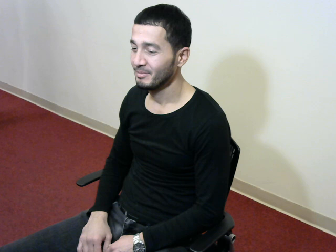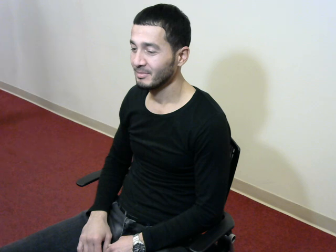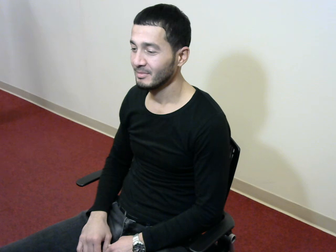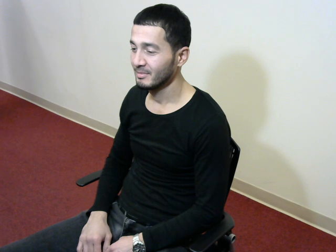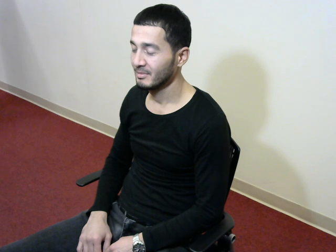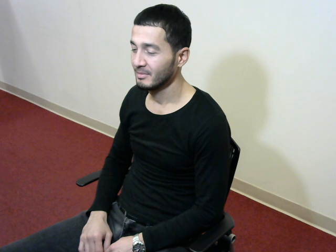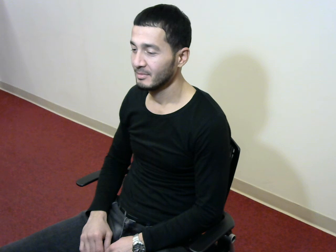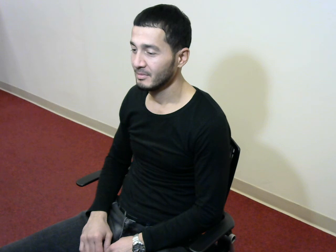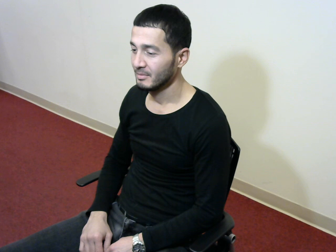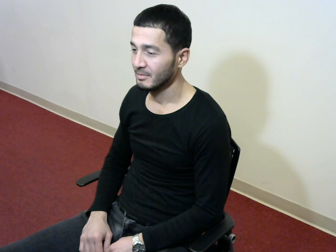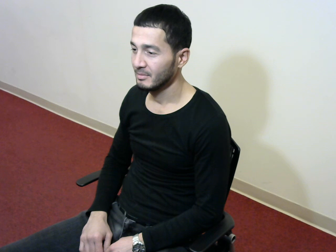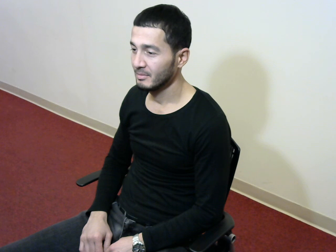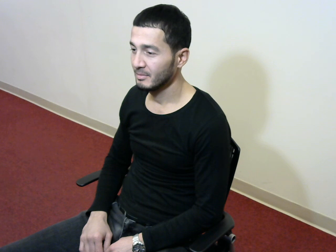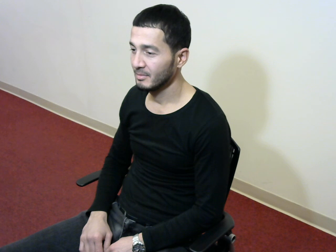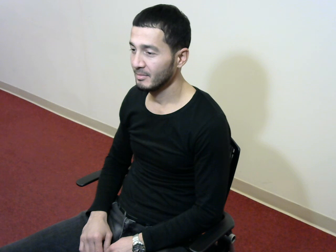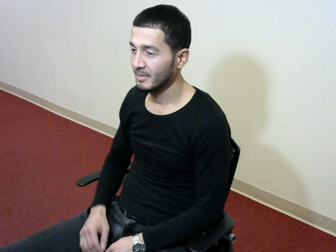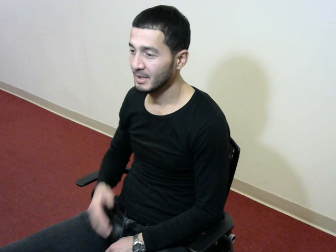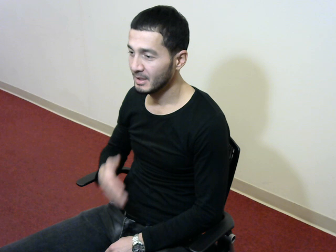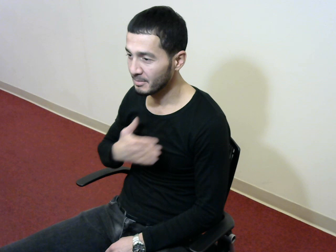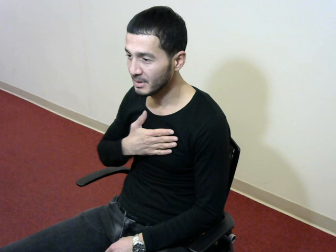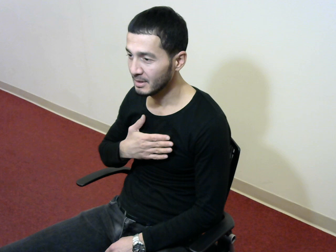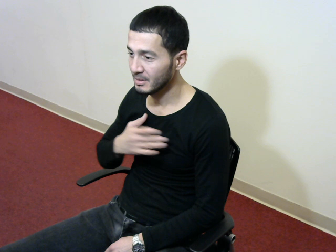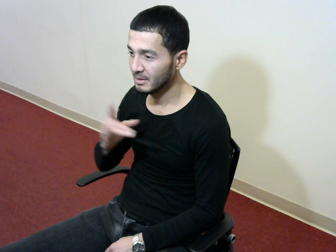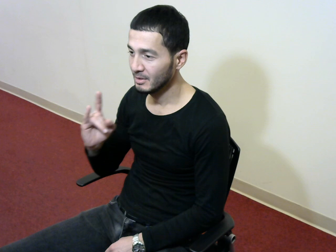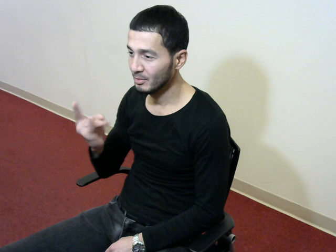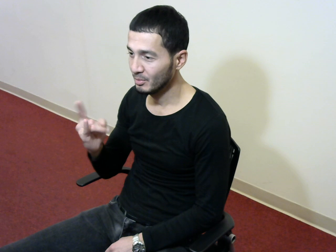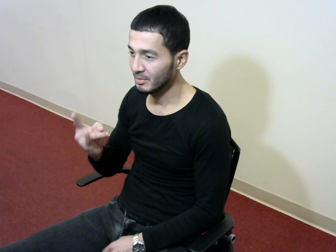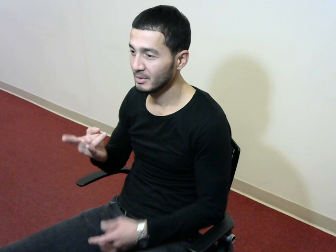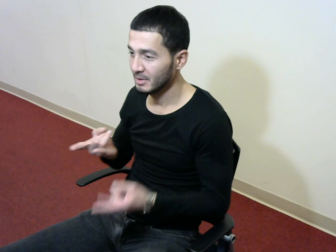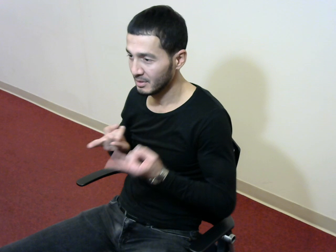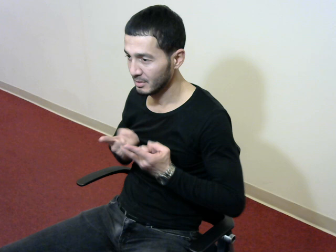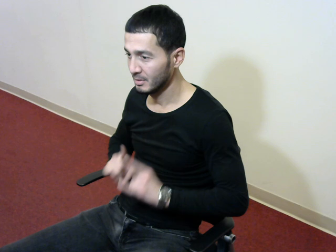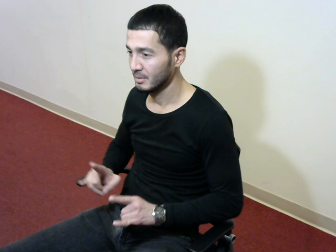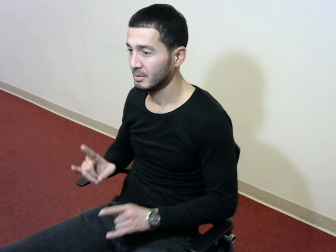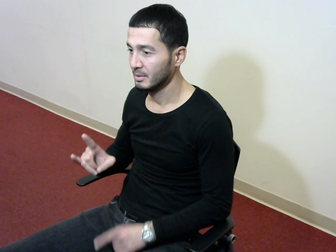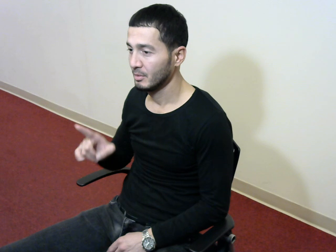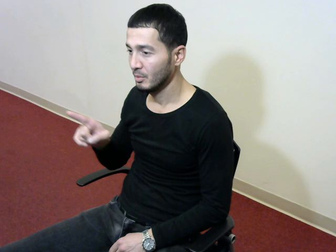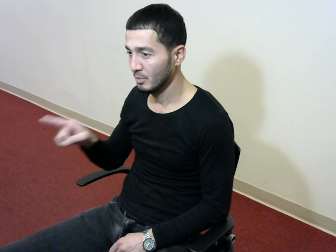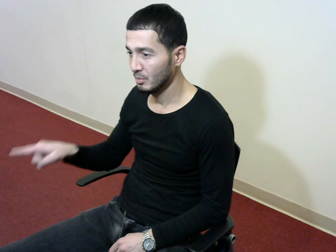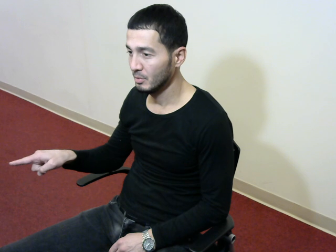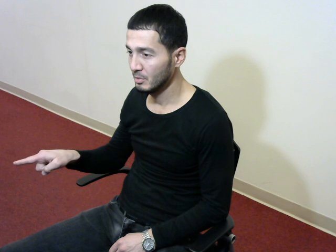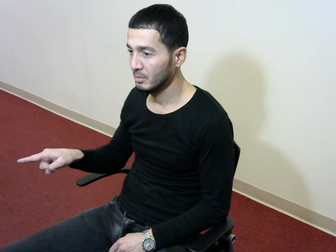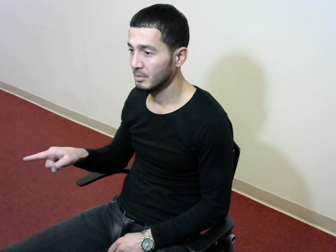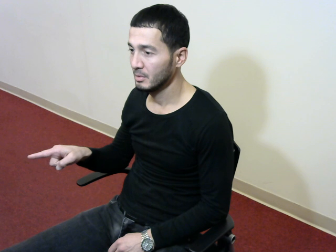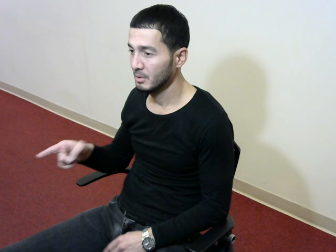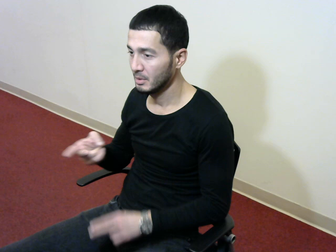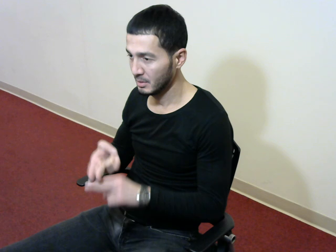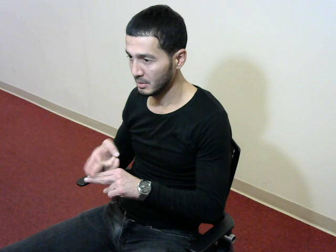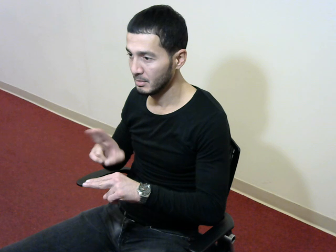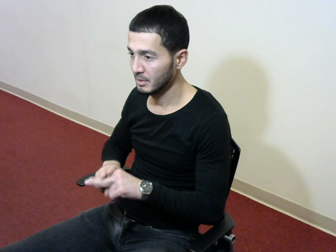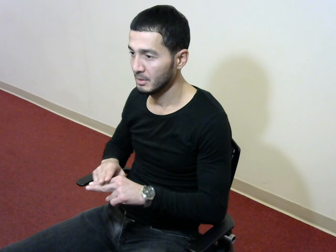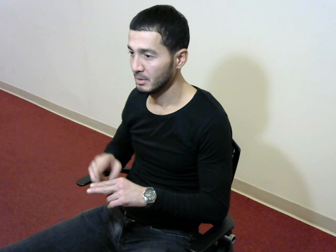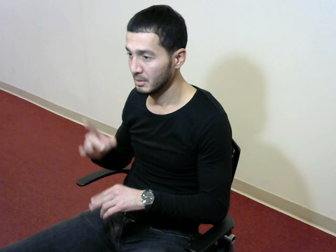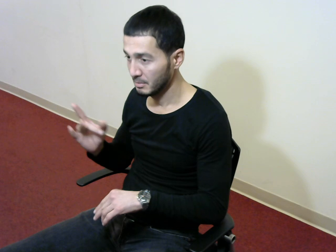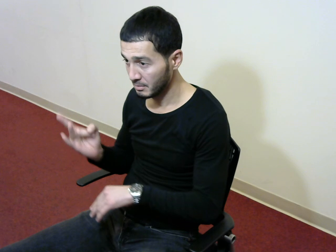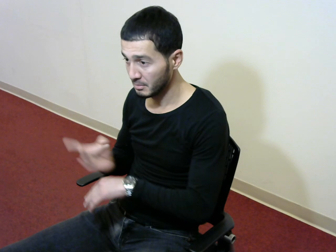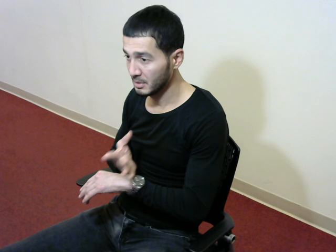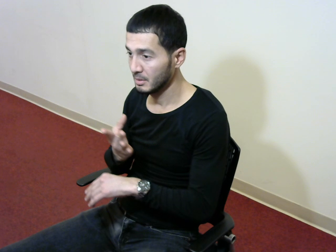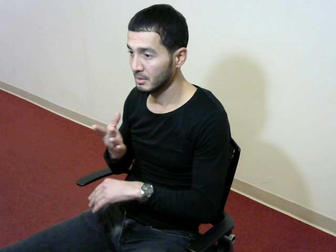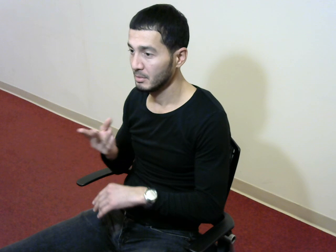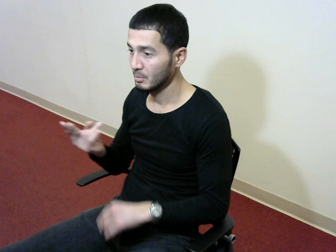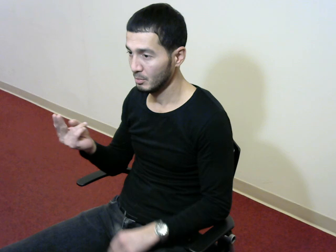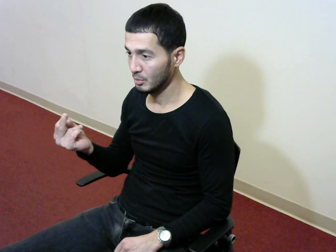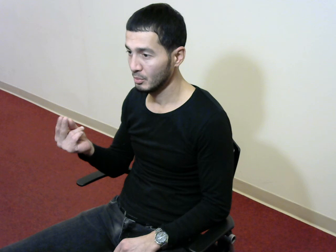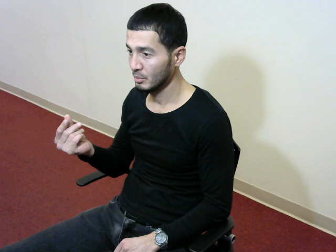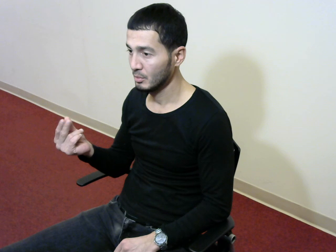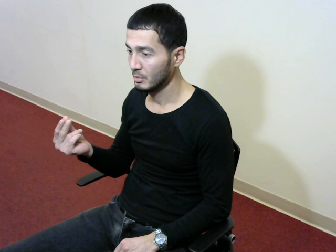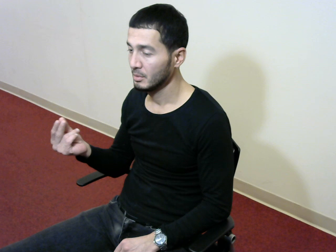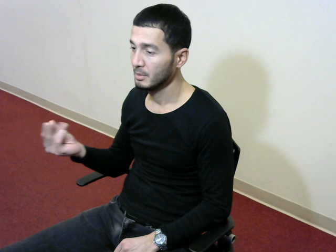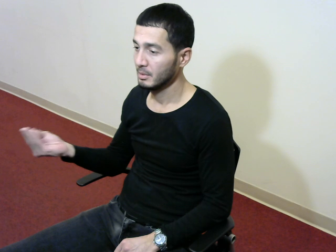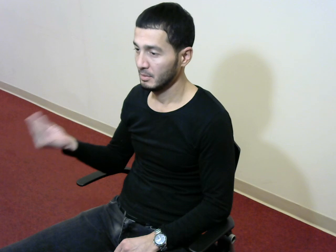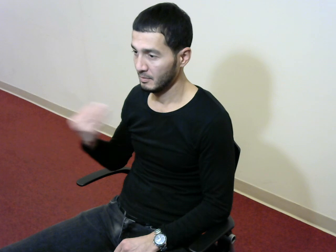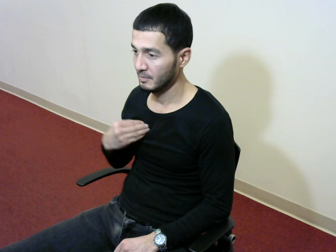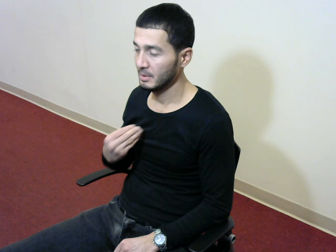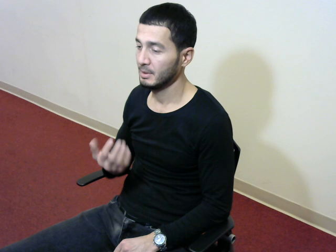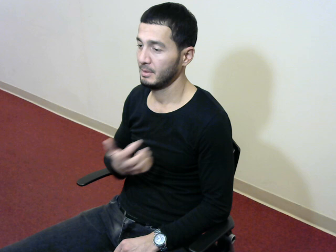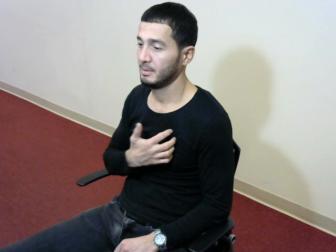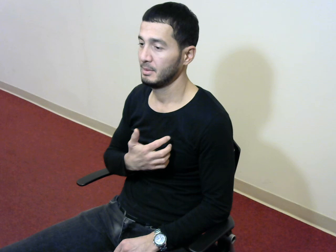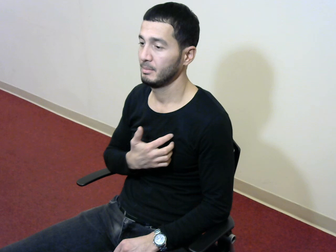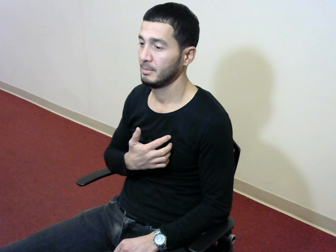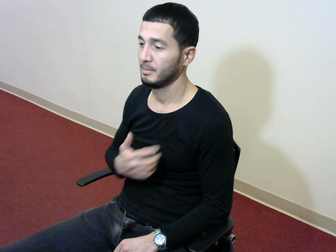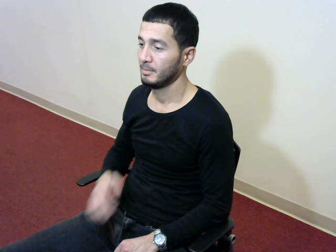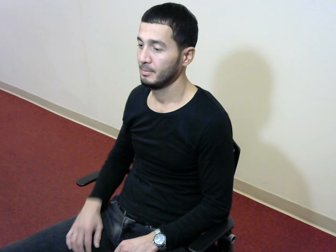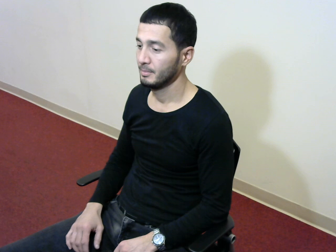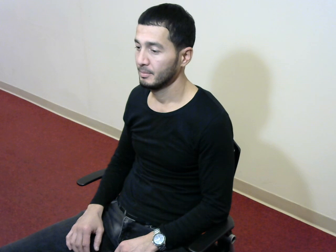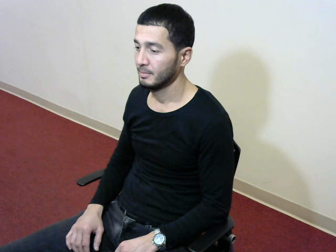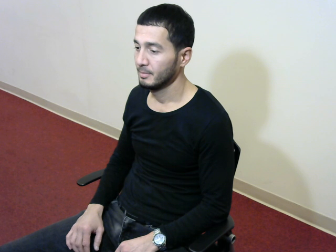Mənim uşağım anadan olub, ona görə birdəfəlik müavinət almaq istəyirəm